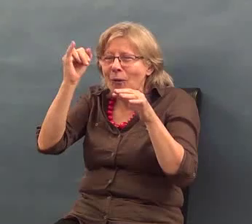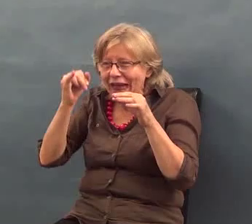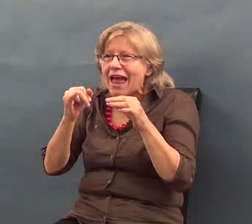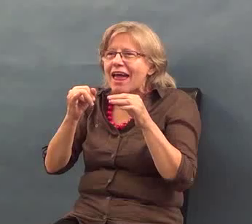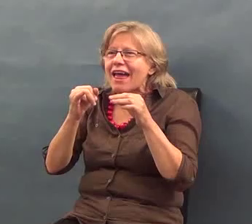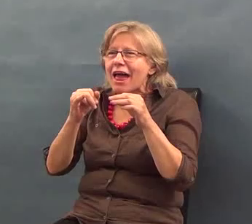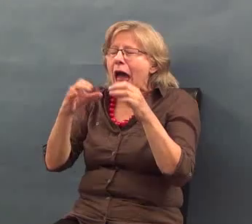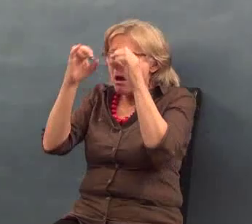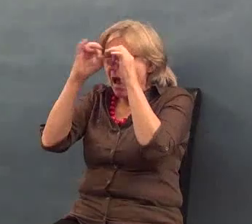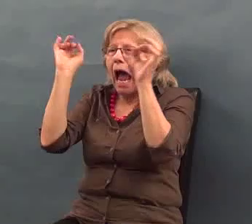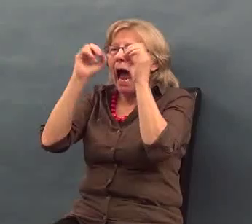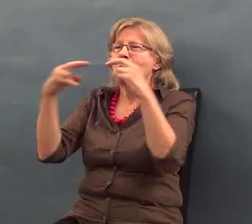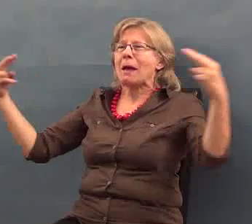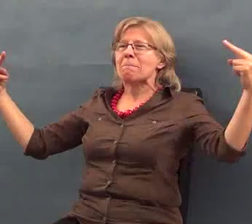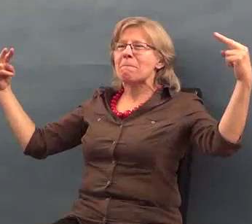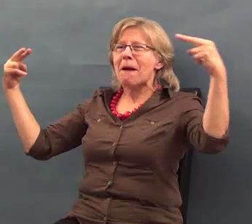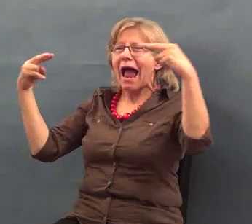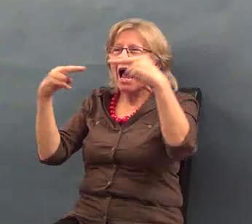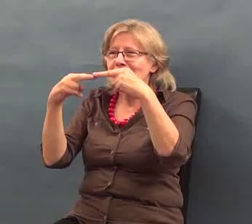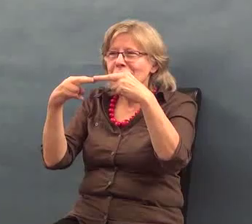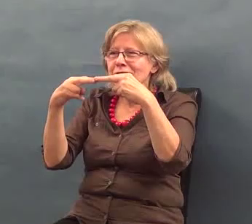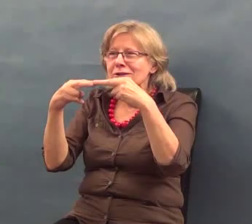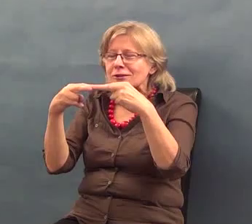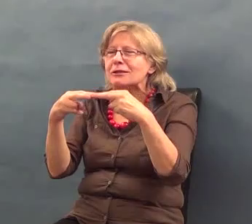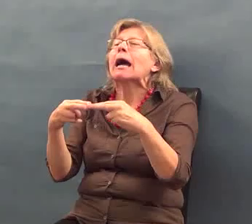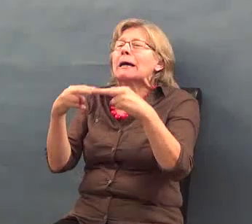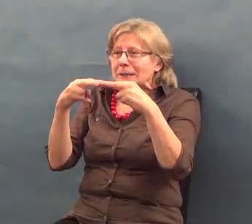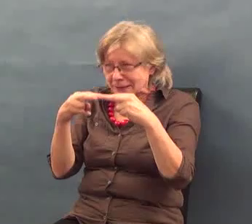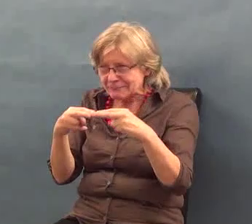Patrzy przez lornetkę i akurat ich spojrzenia się spotykają.